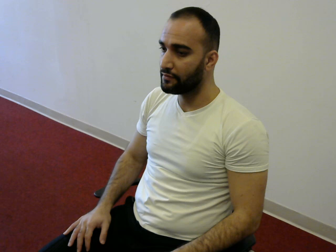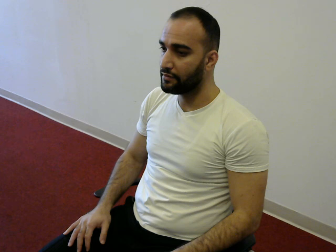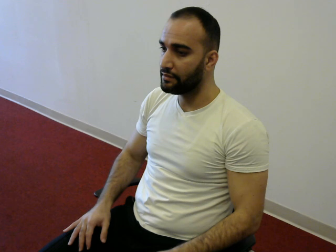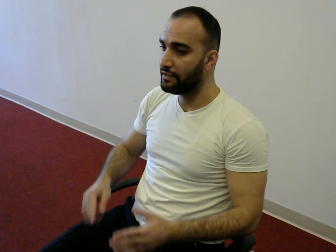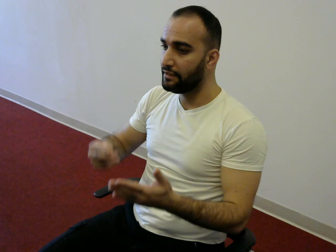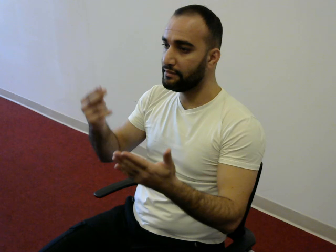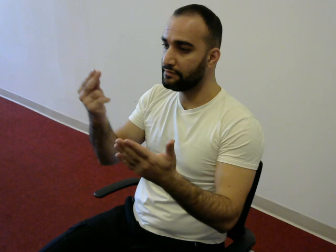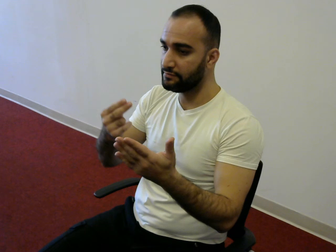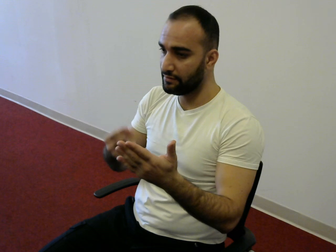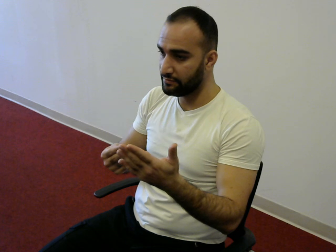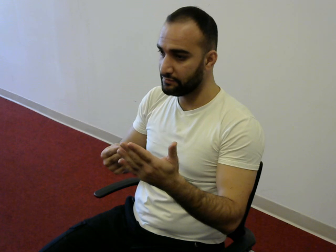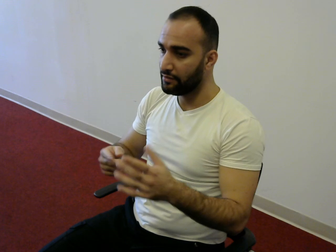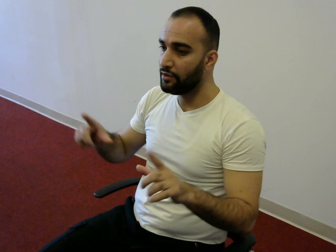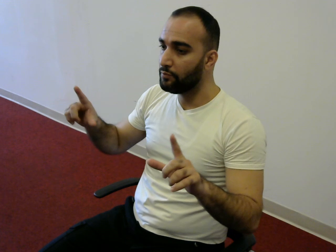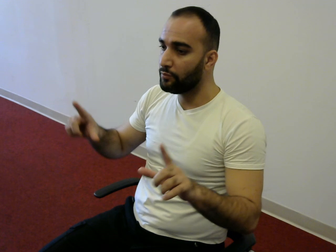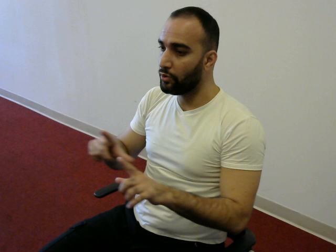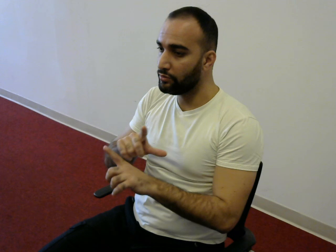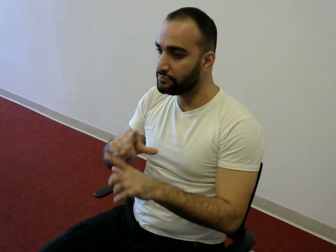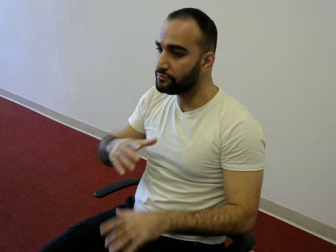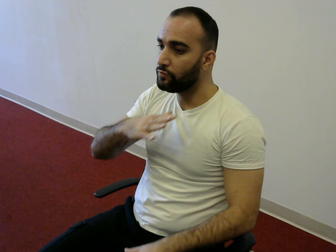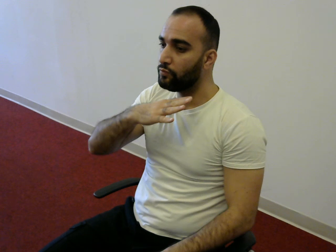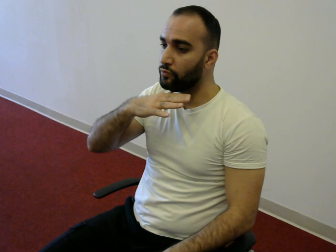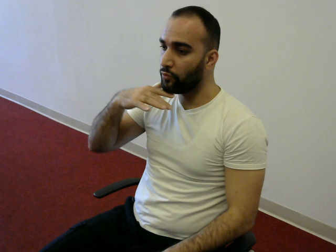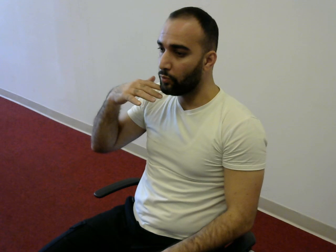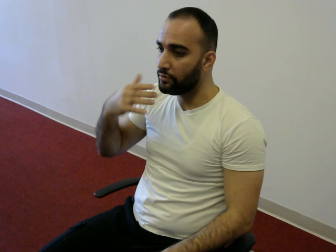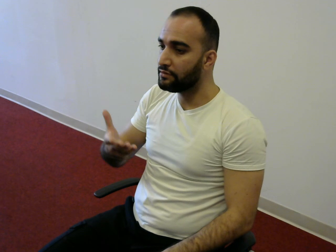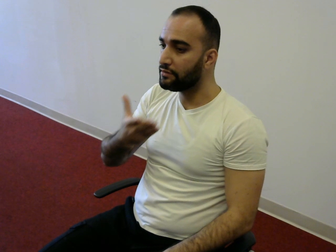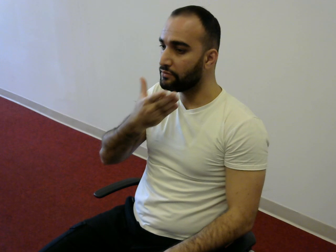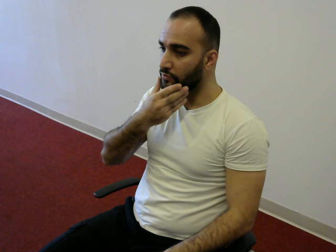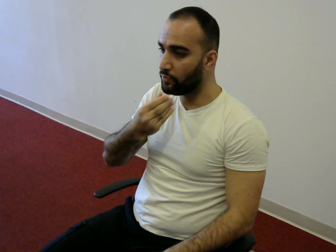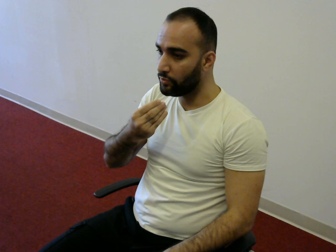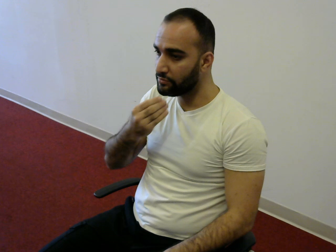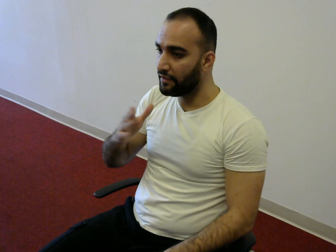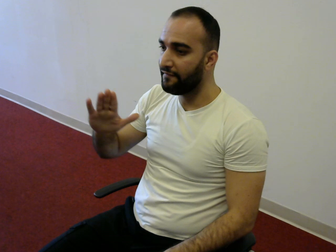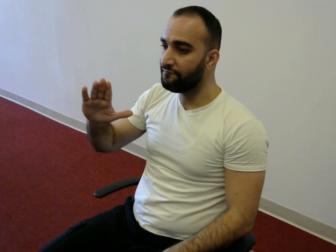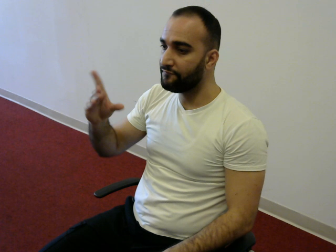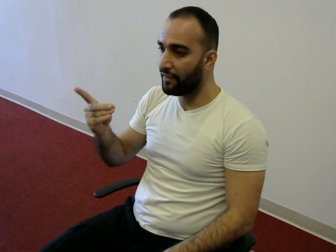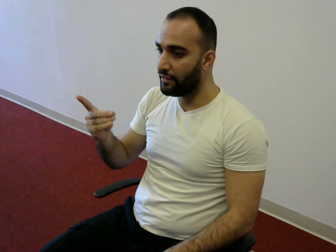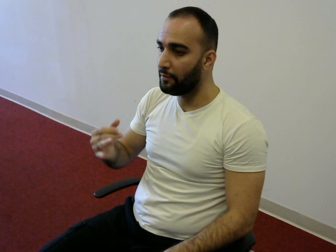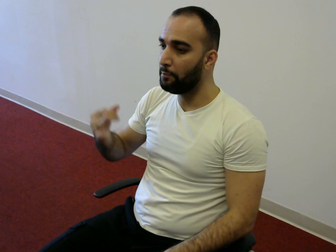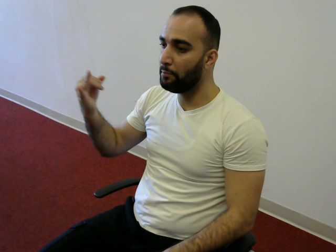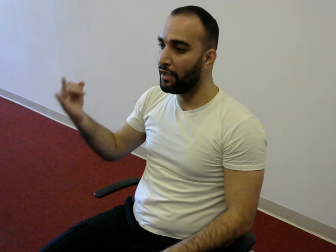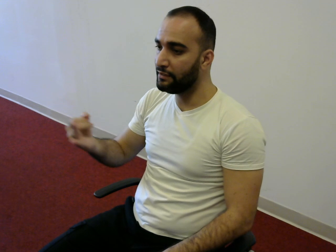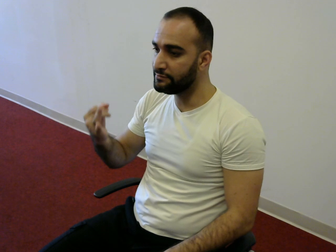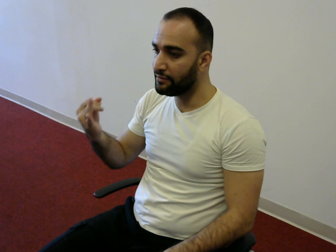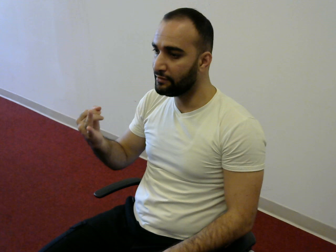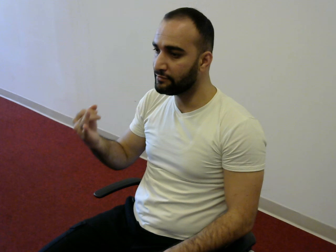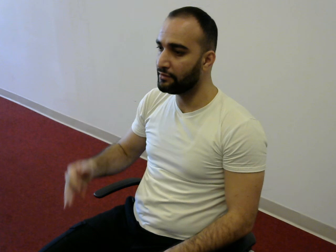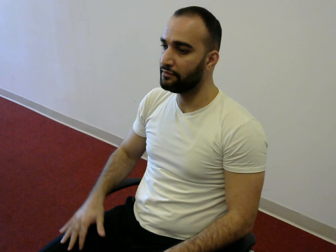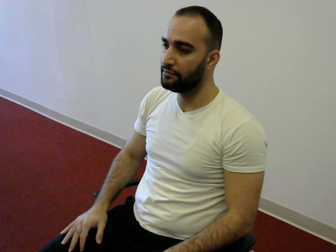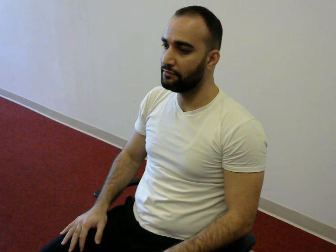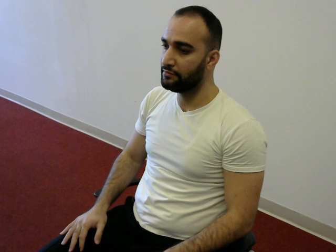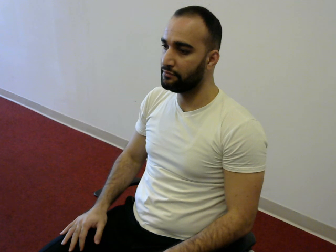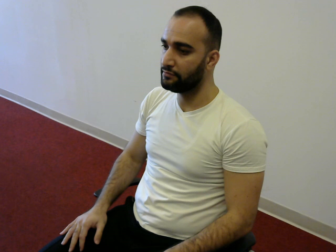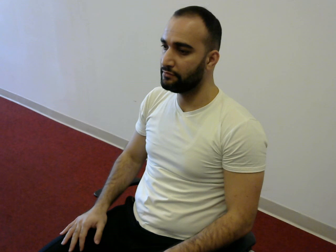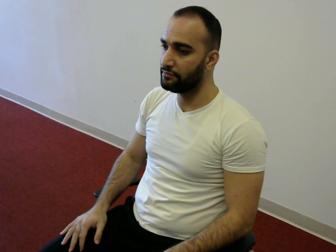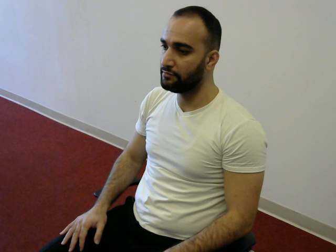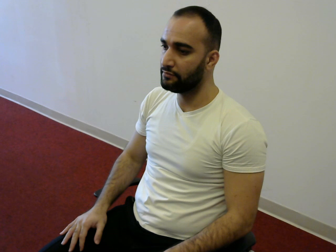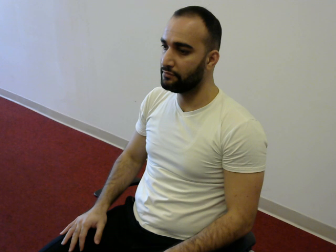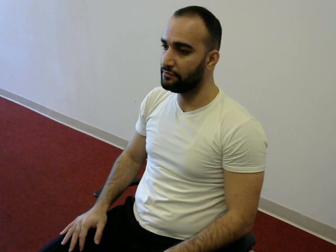Rəsm muzeyi çox gözəl və maraqlıdır